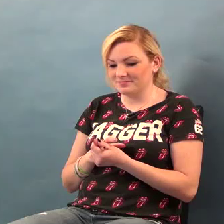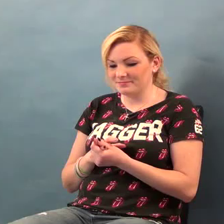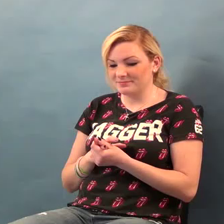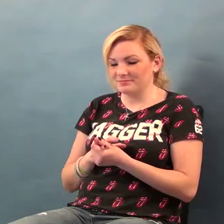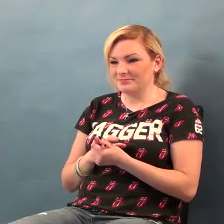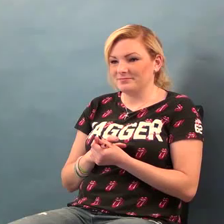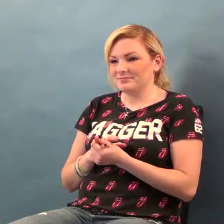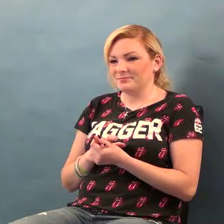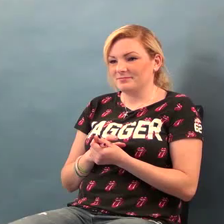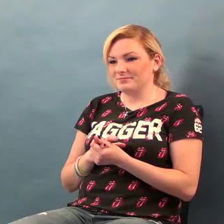Kiedy?